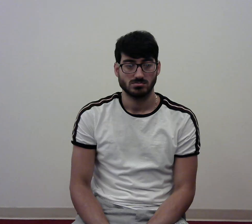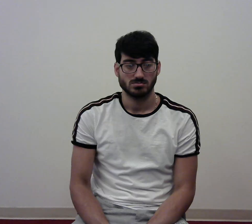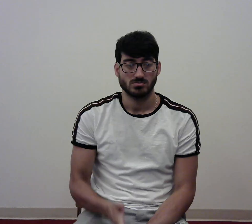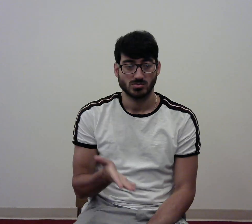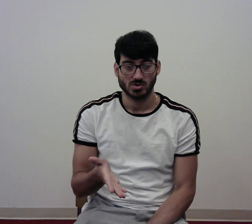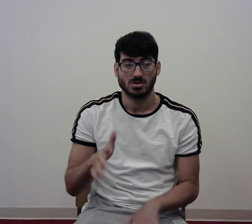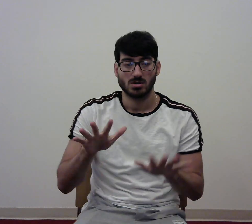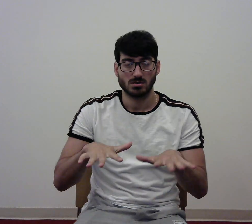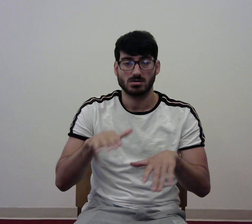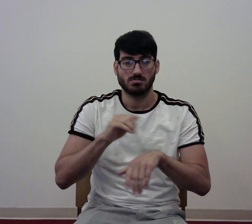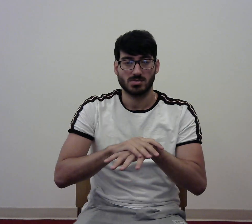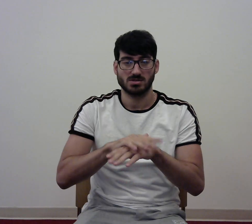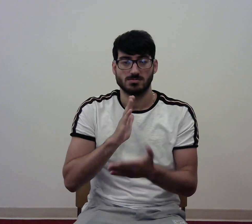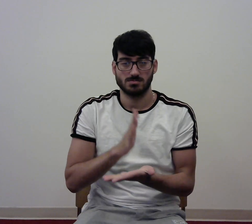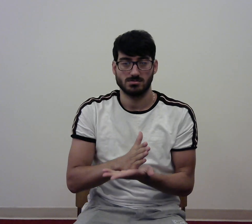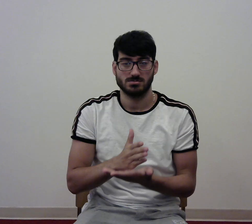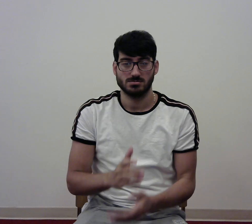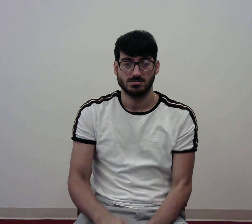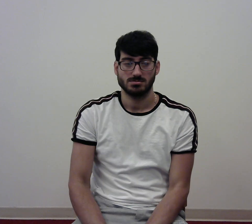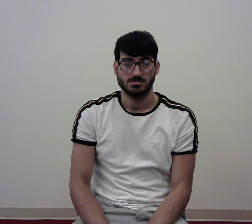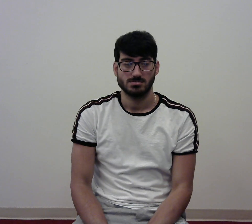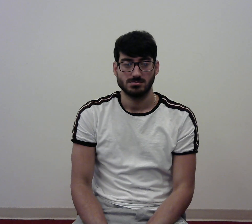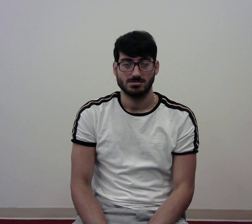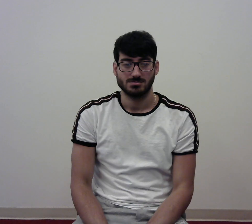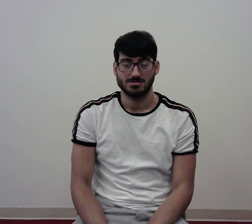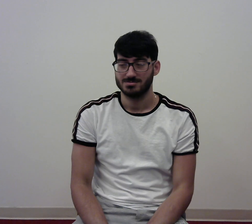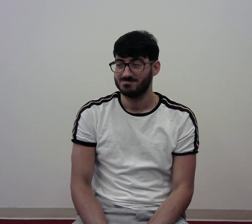Burda harda bank var?